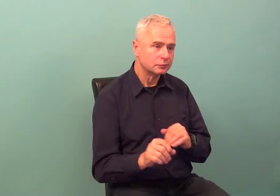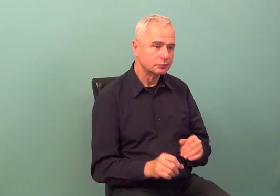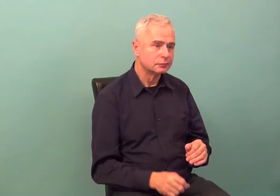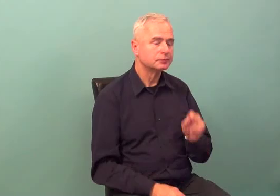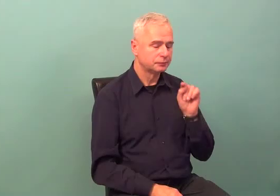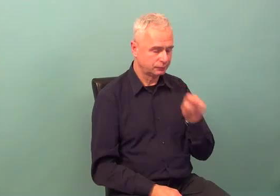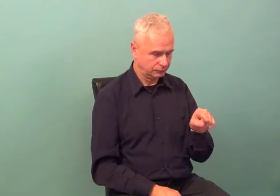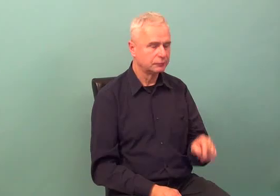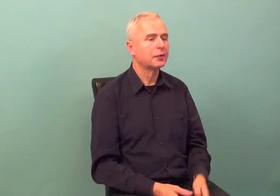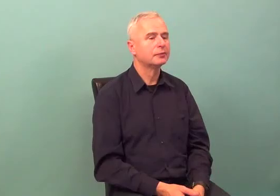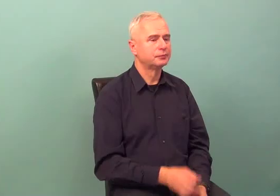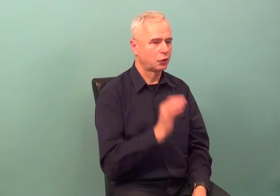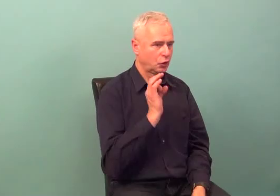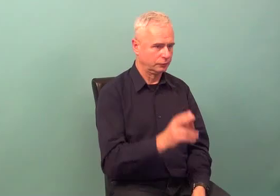Tak, ok.